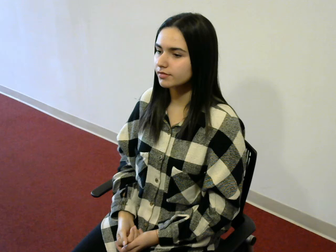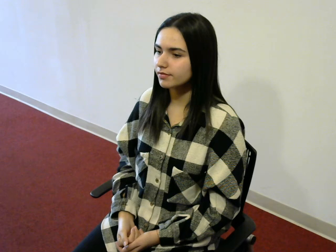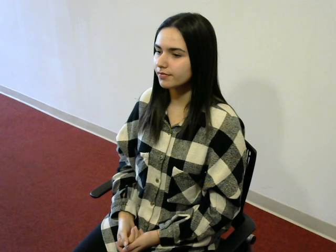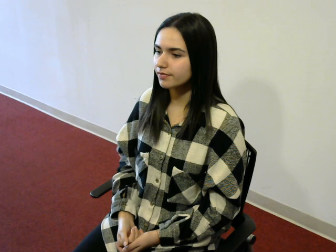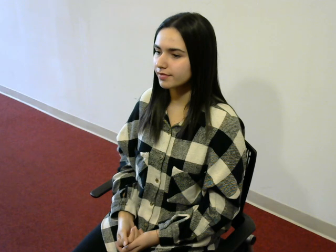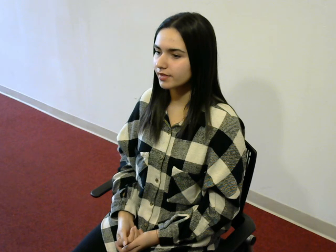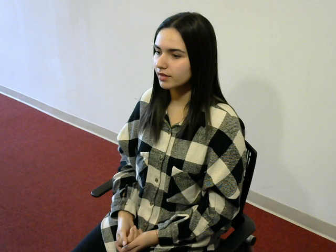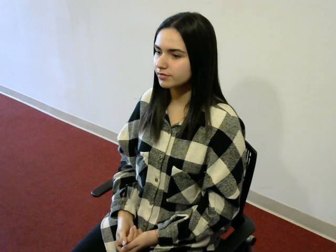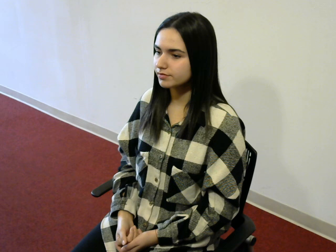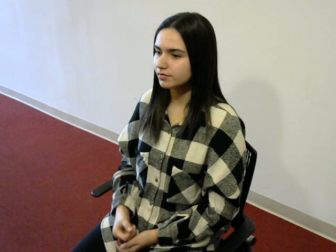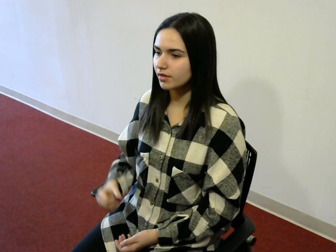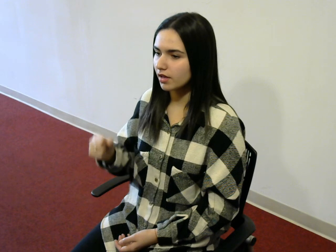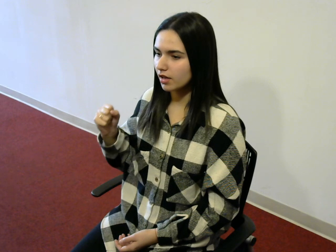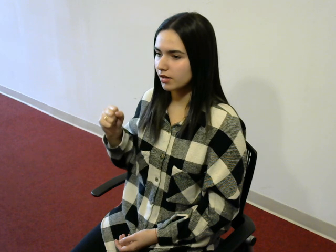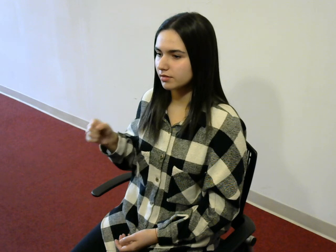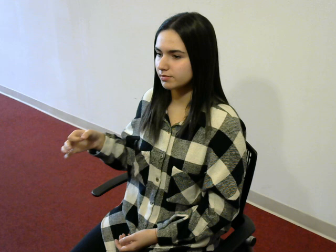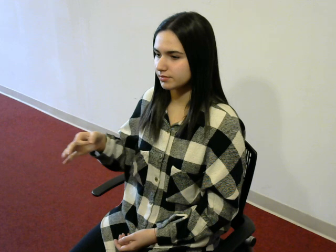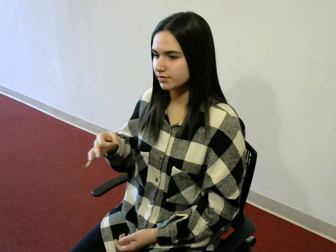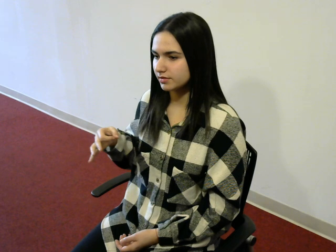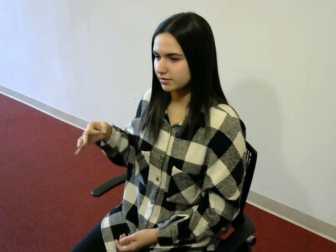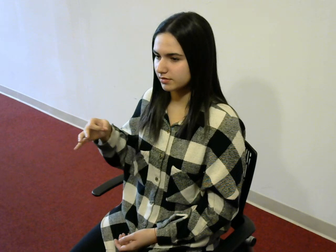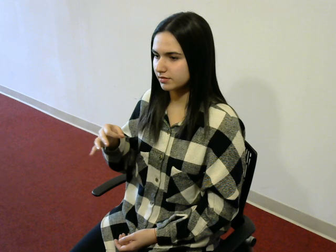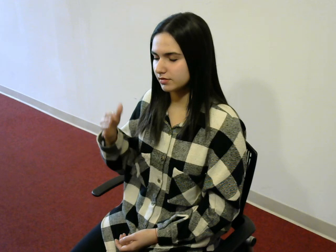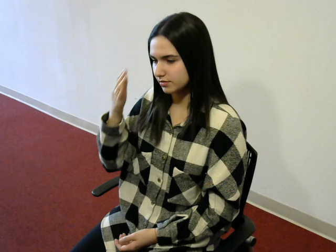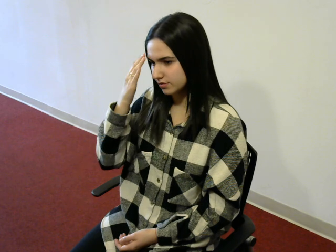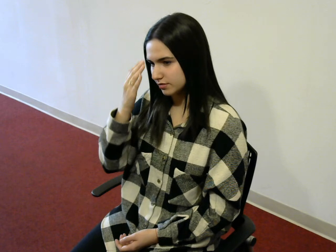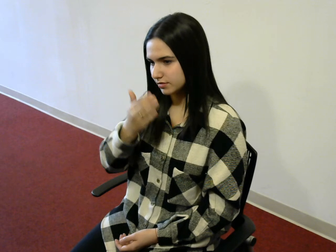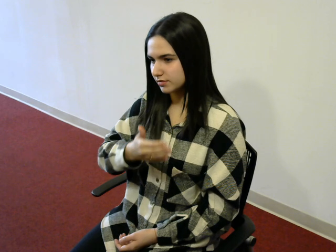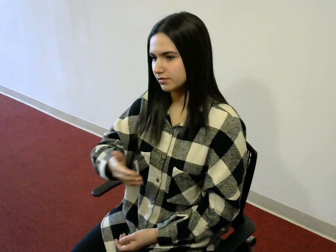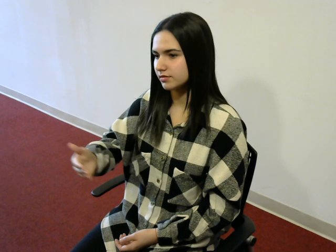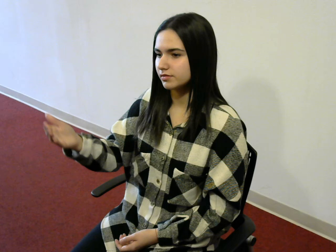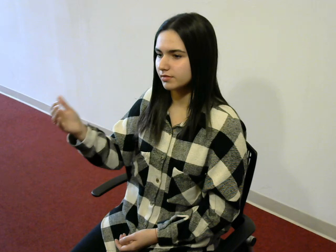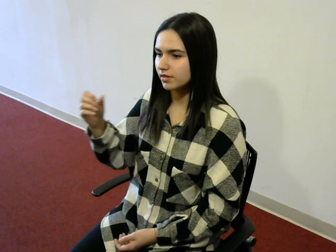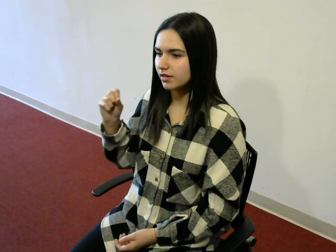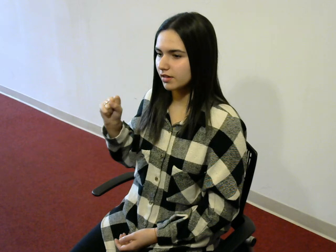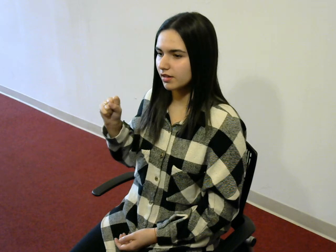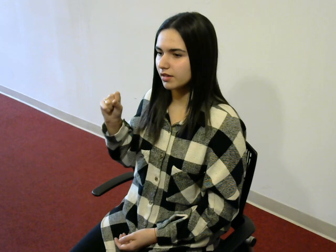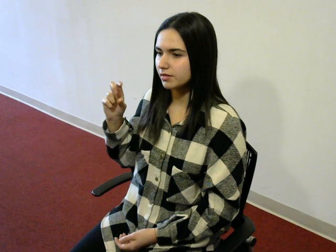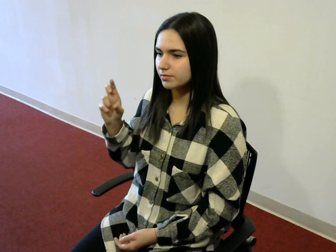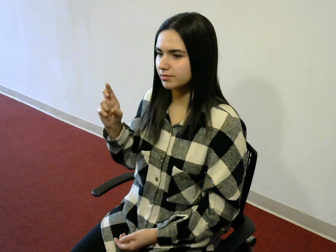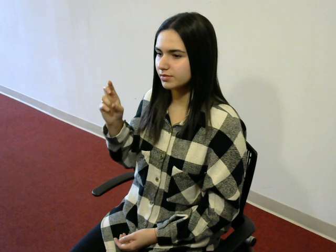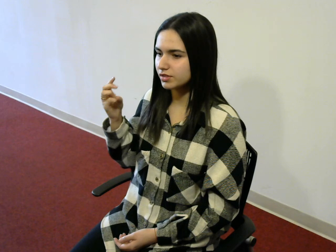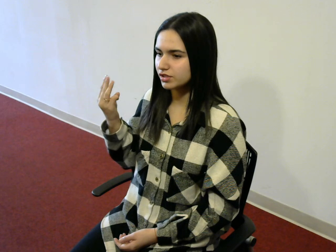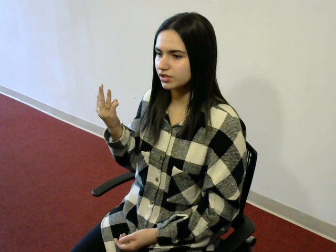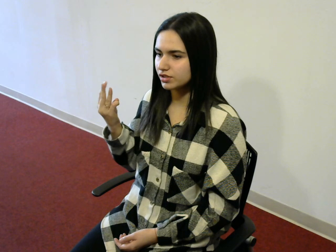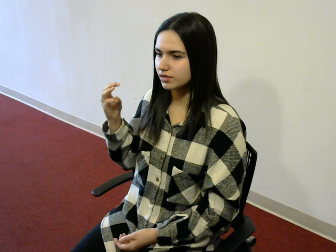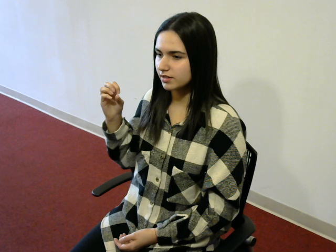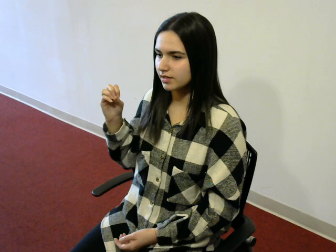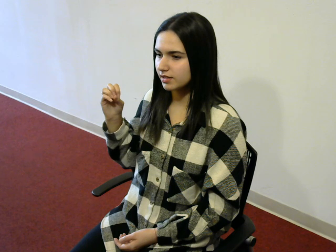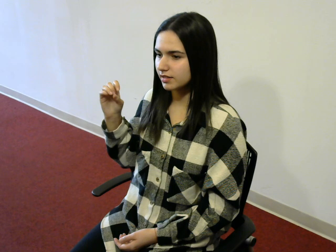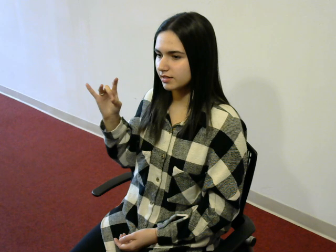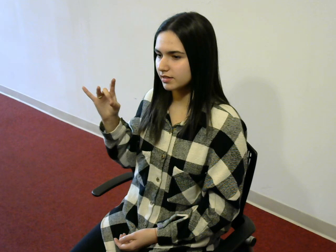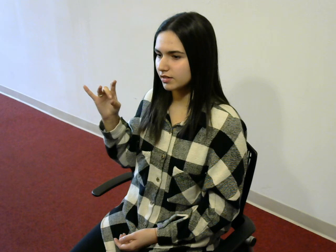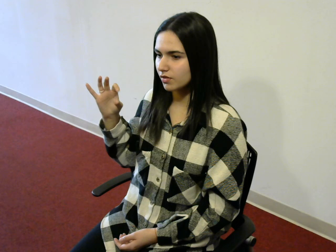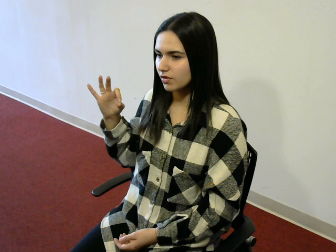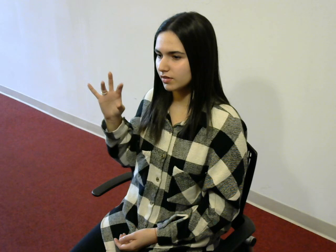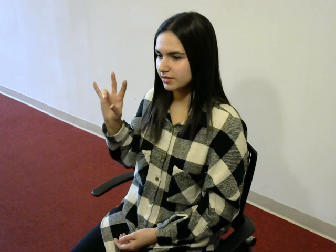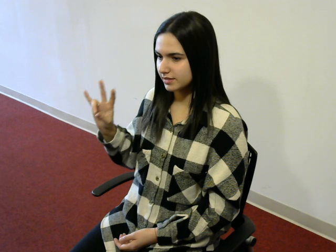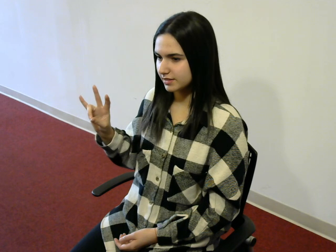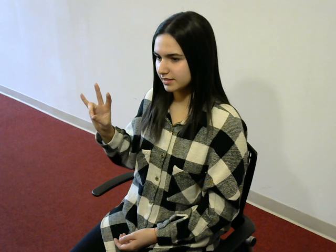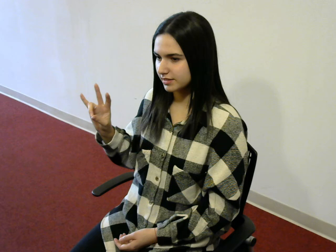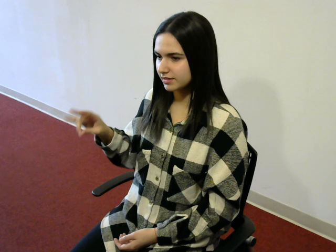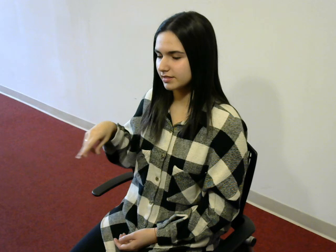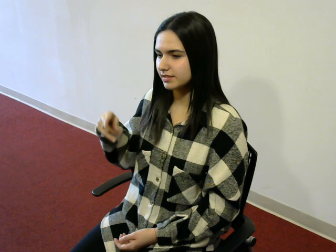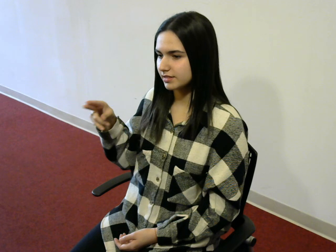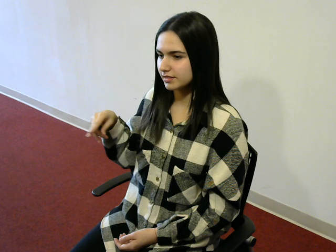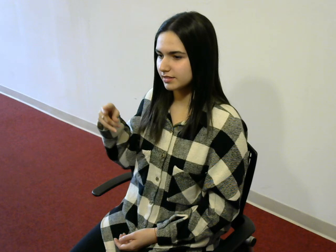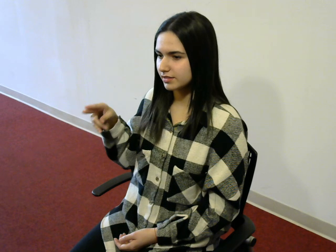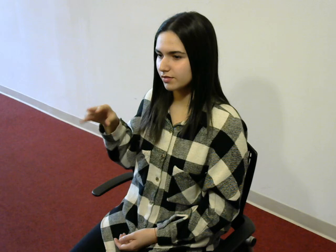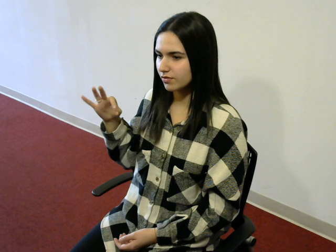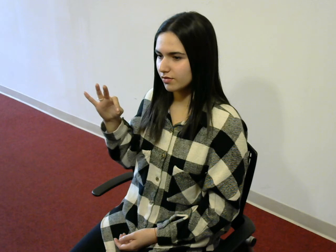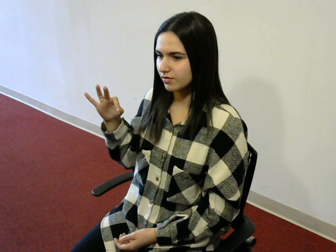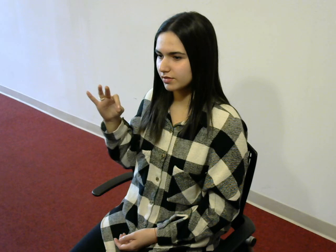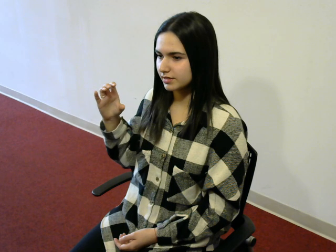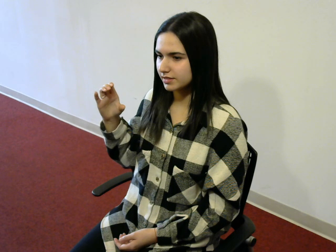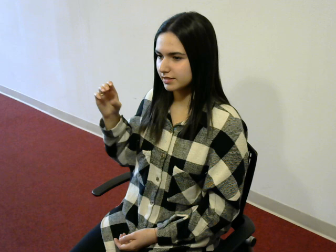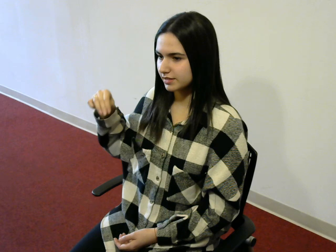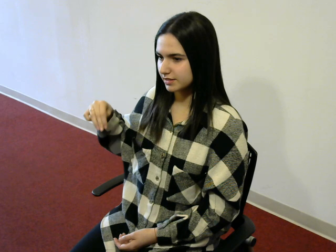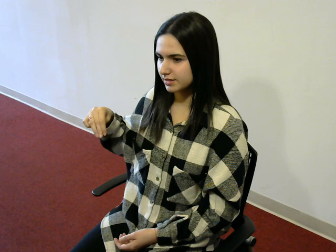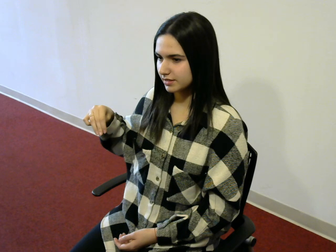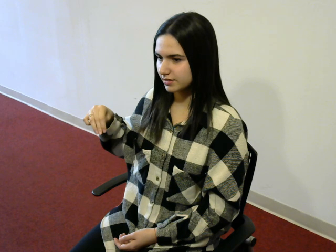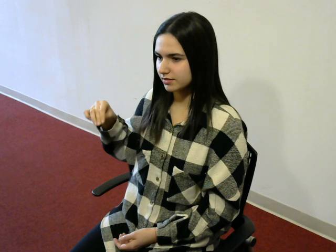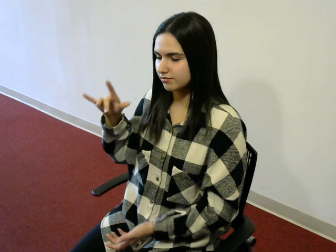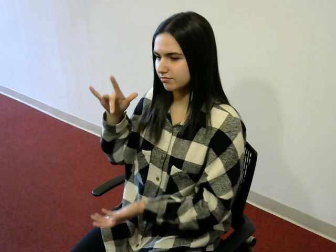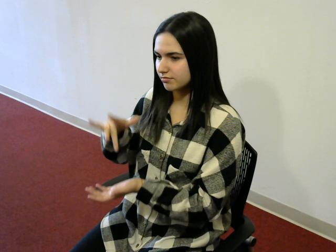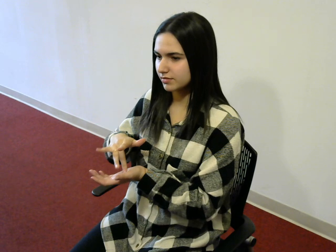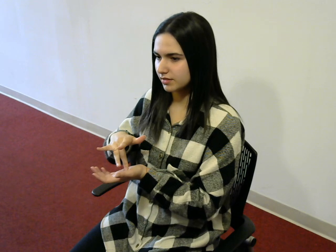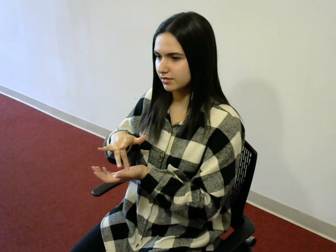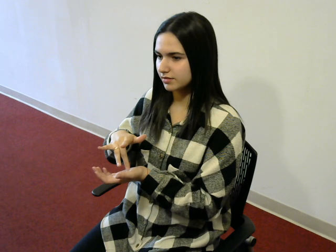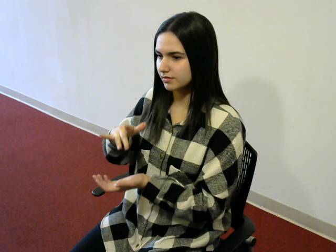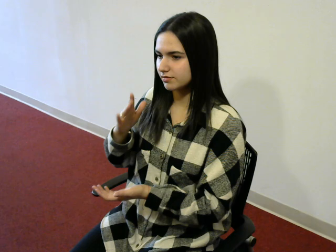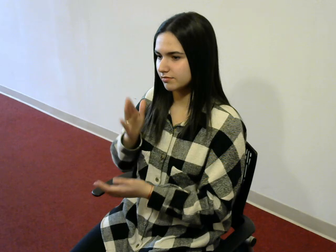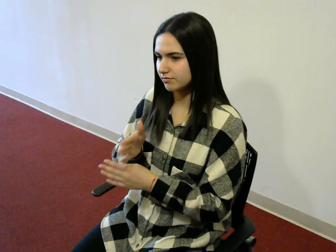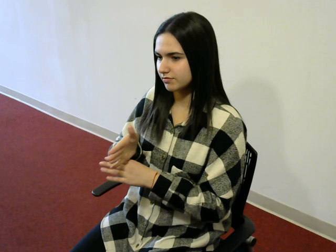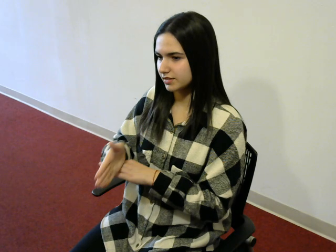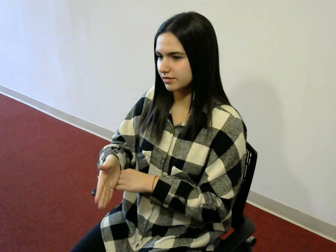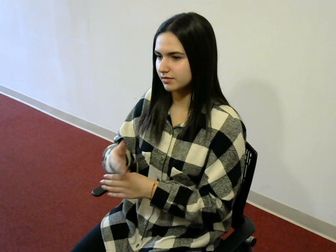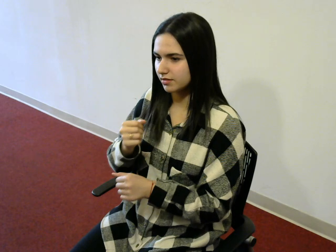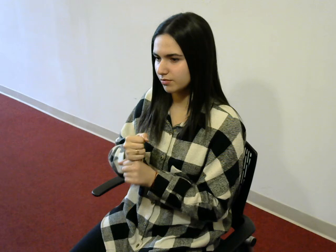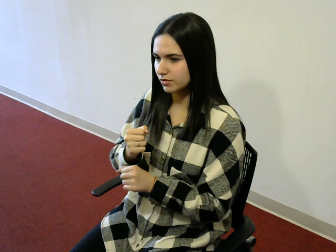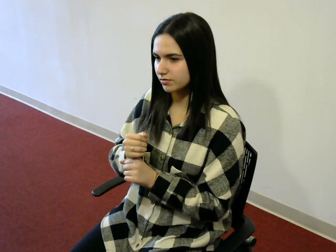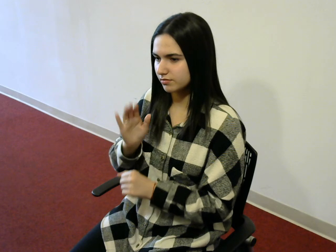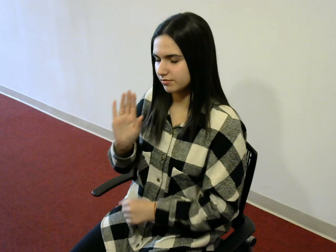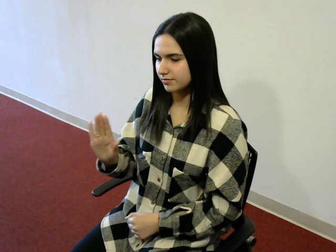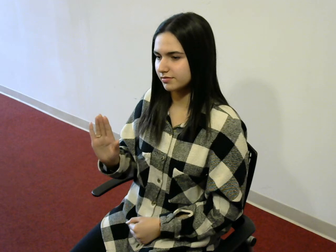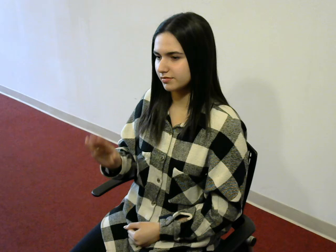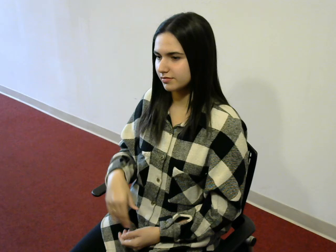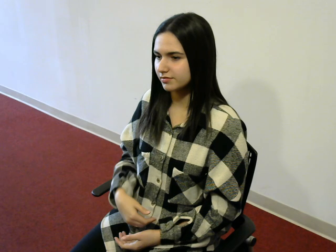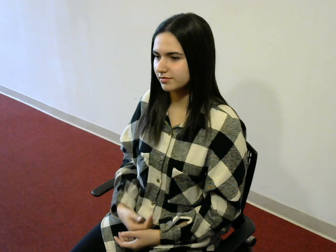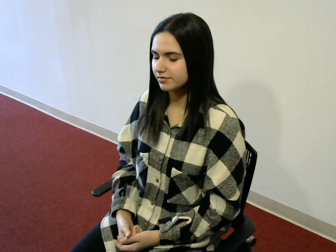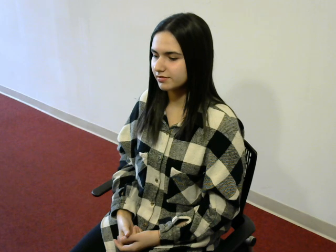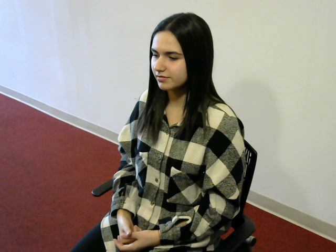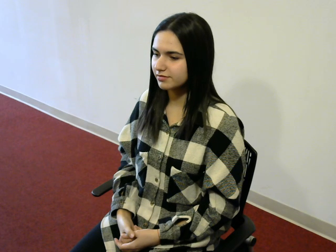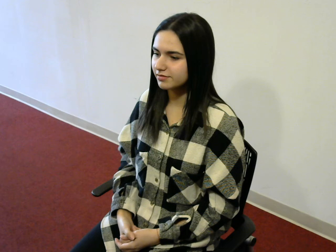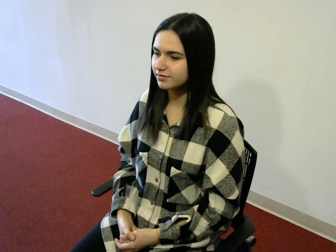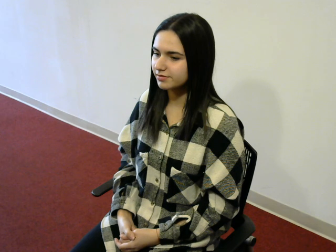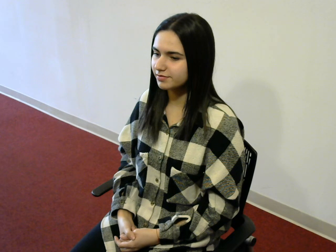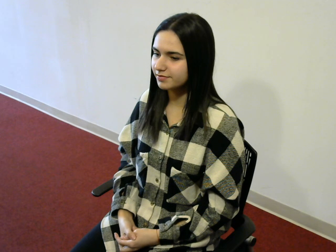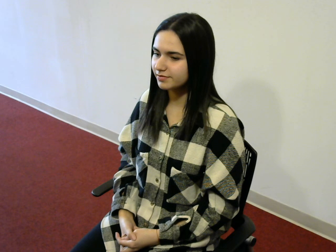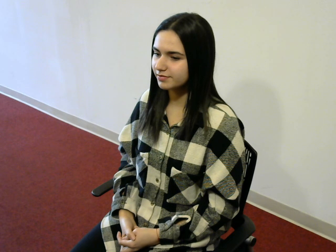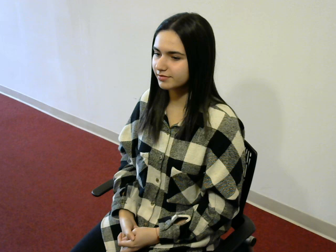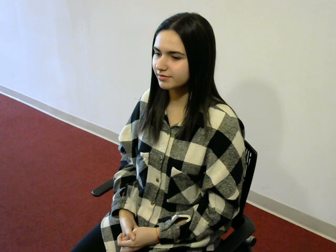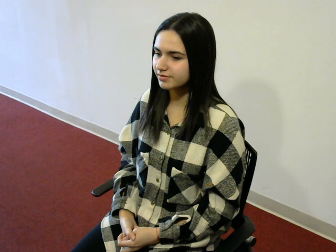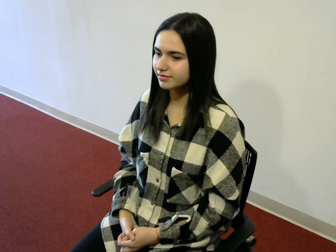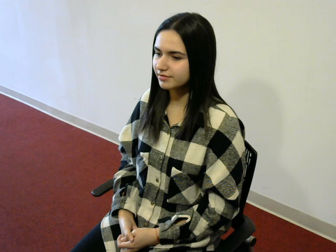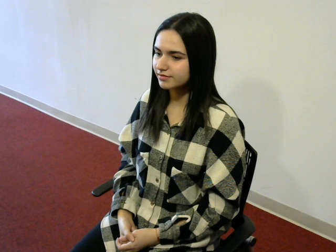Abşeron rayon sakinləri isə Abşeron DOST Mərkəzinə müraciət etməlidir